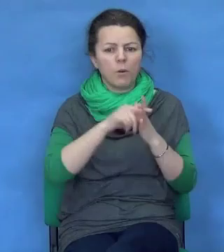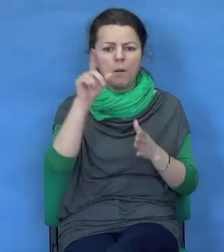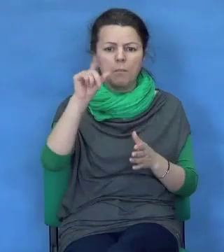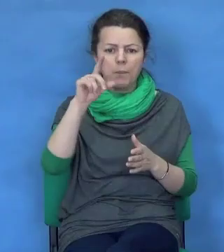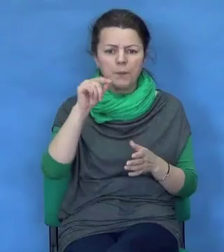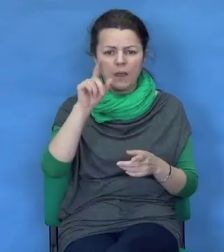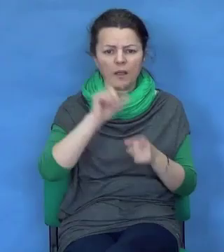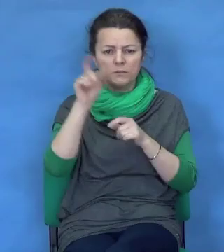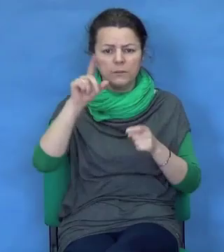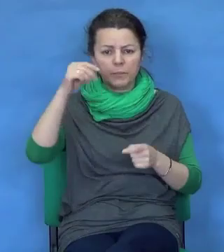Na parkingu są takie znaki.